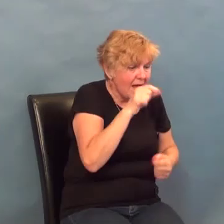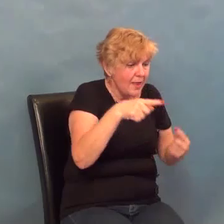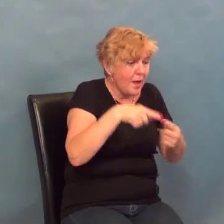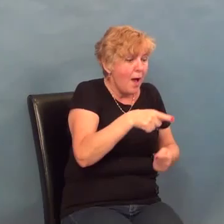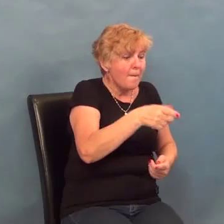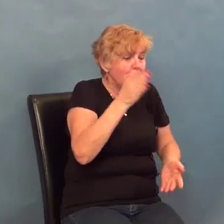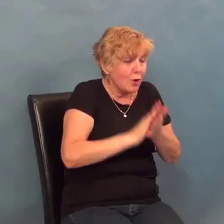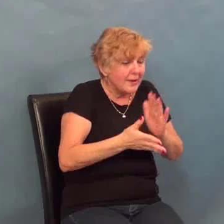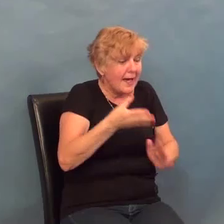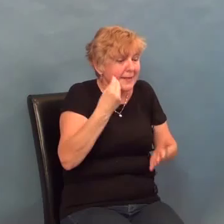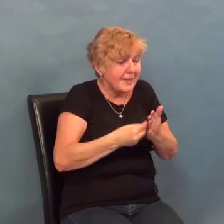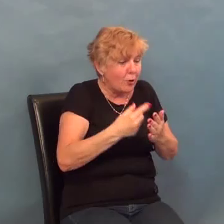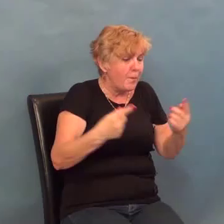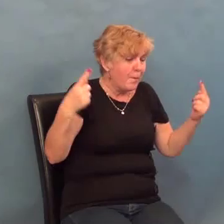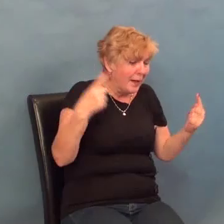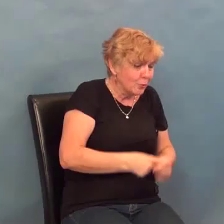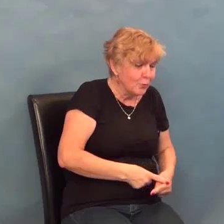Sprzątanie, zakupy - pasuje.